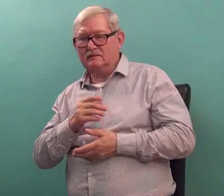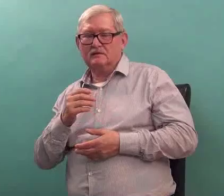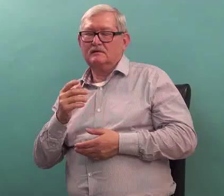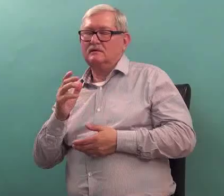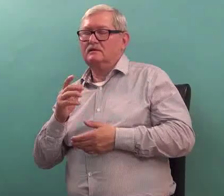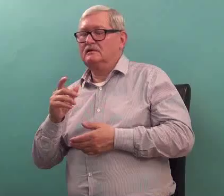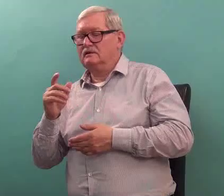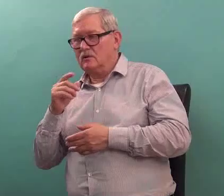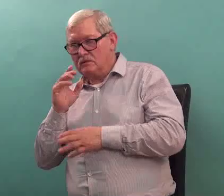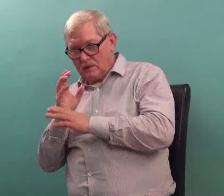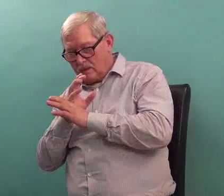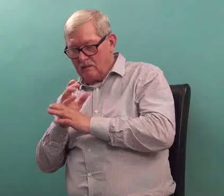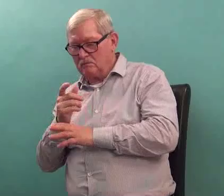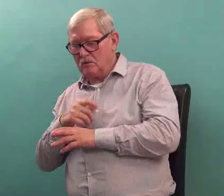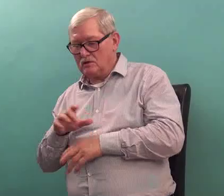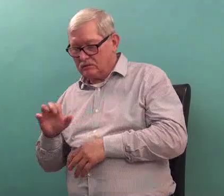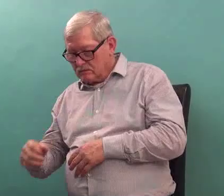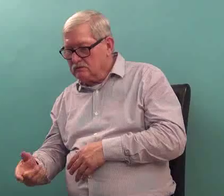Chłopiec się chowa, a policjant go przyłapał.